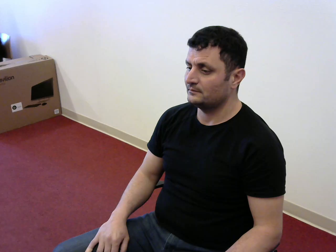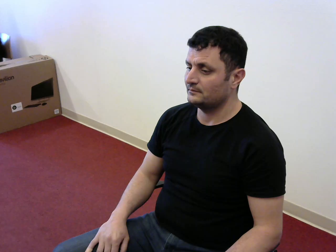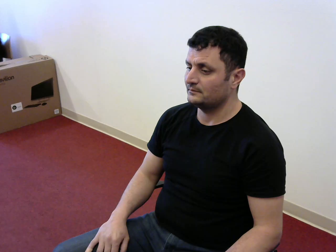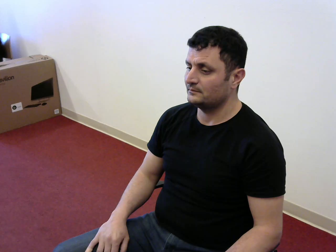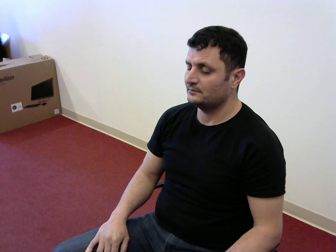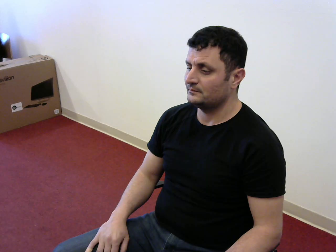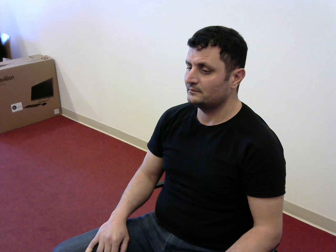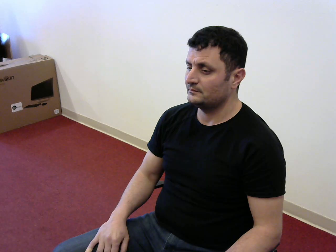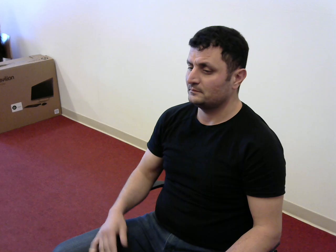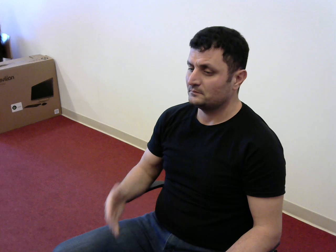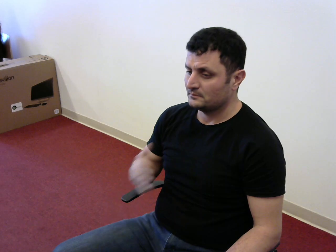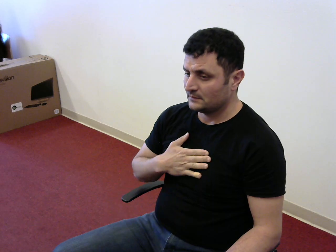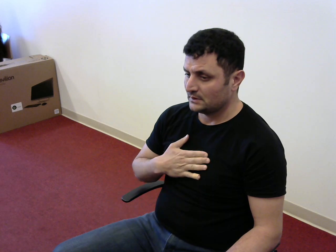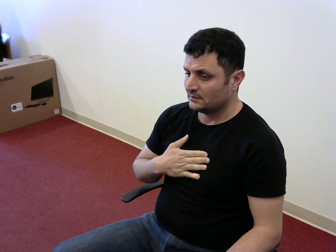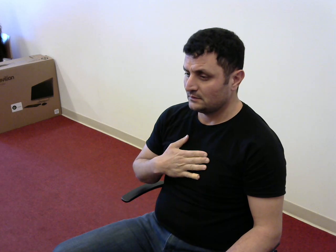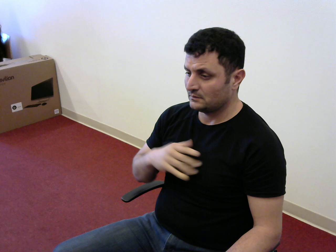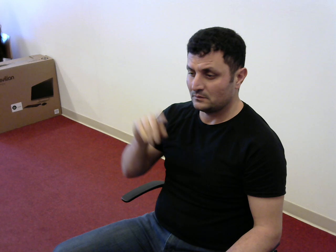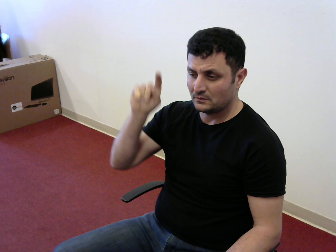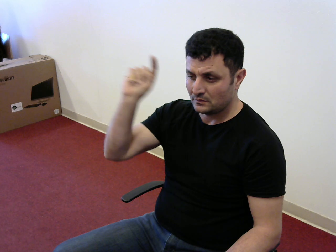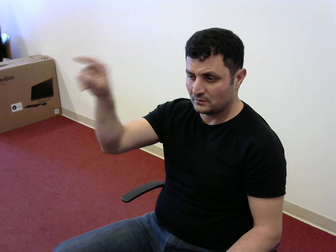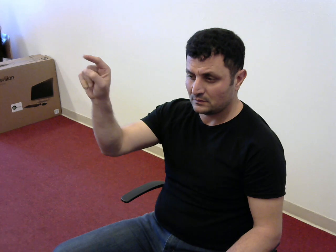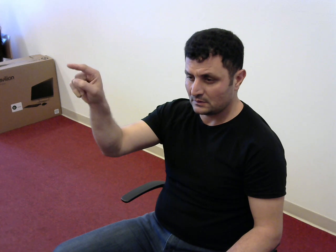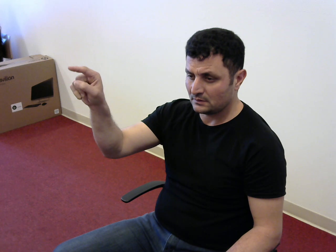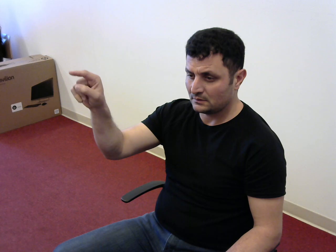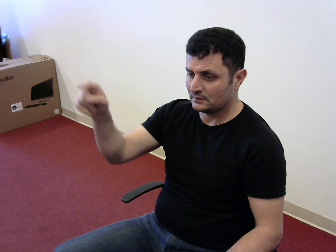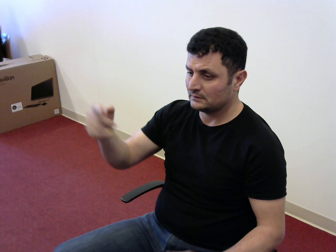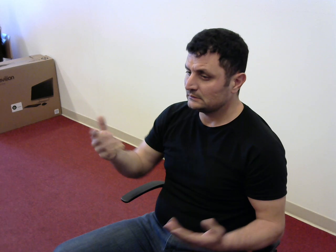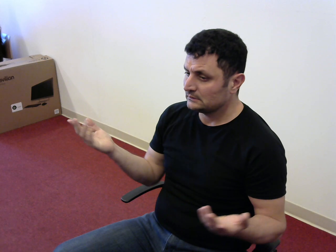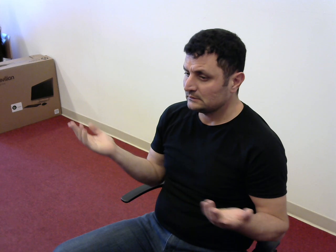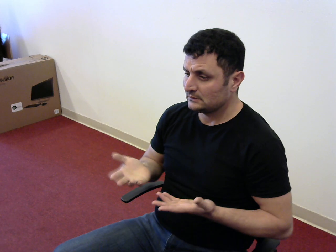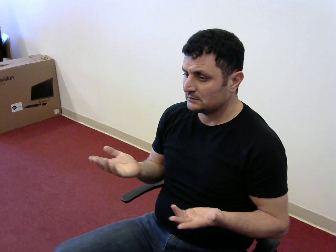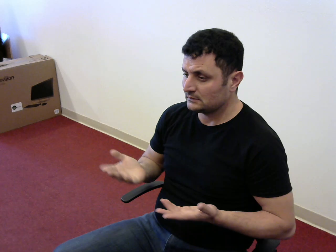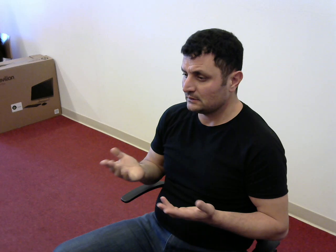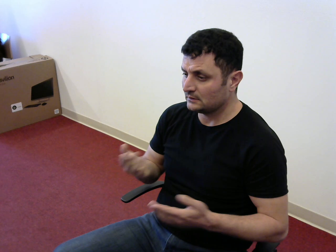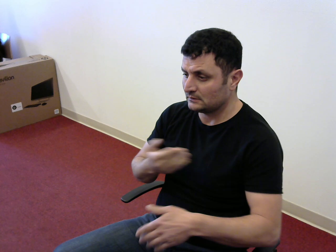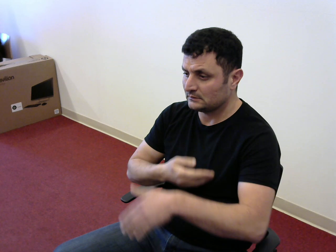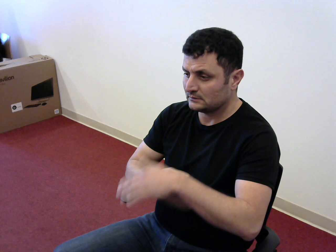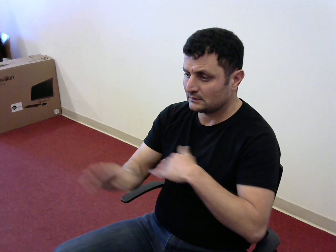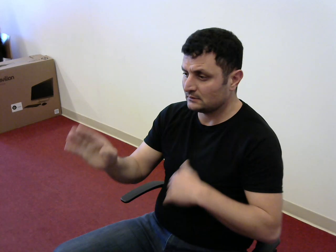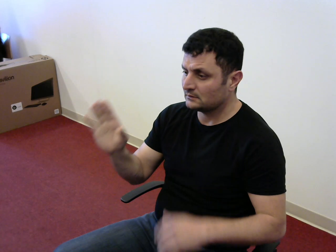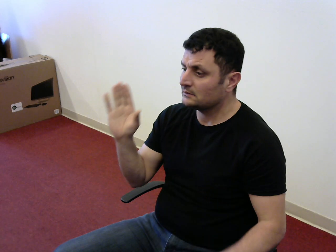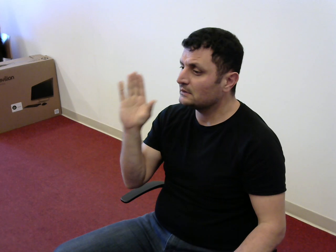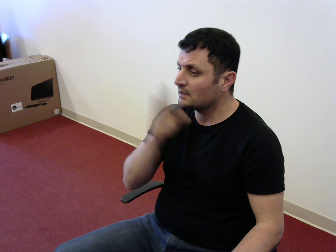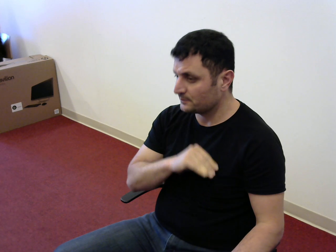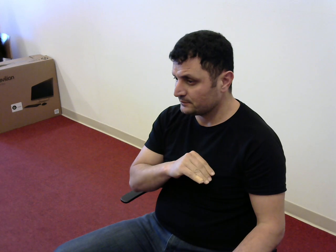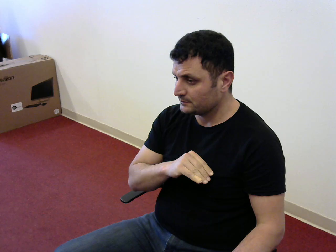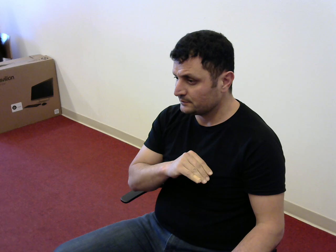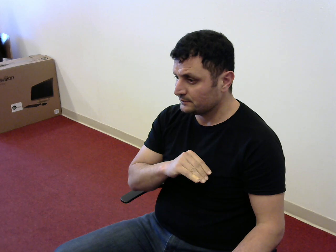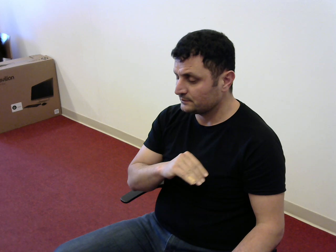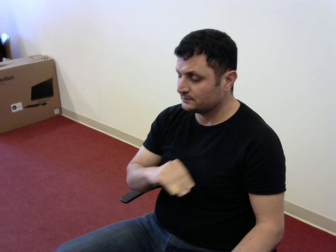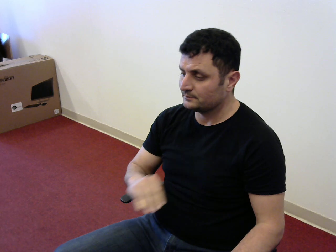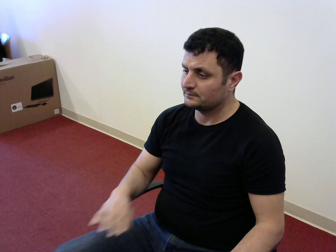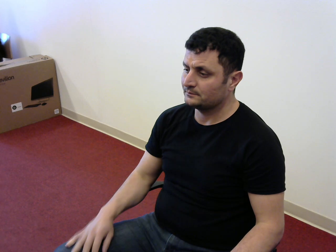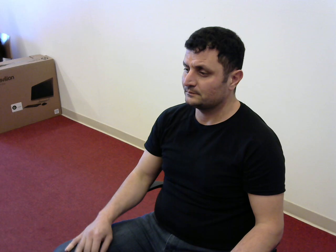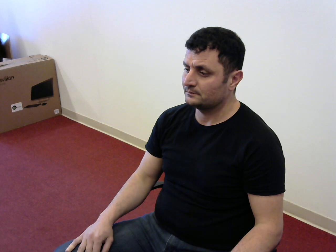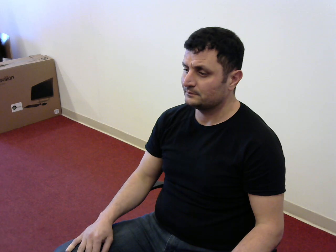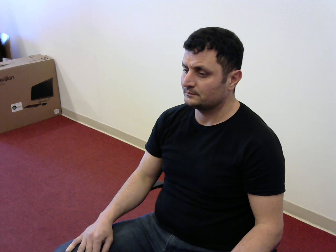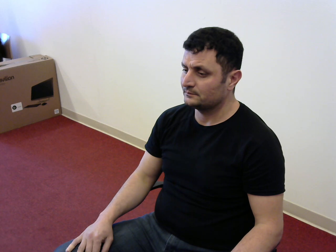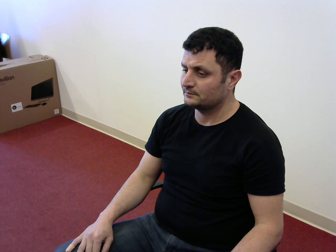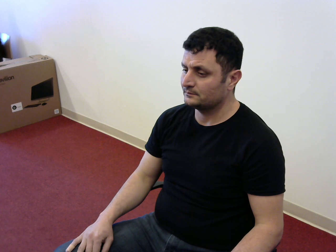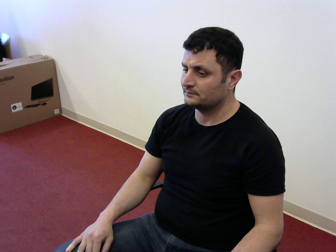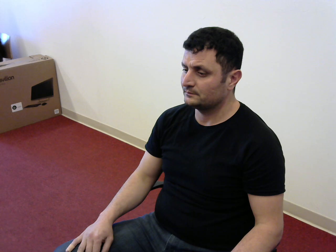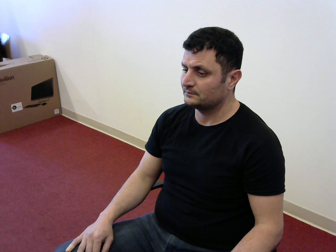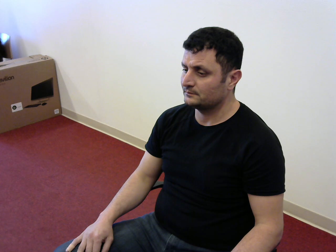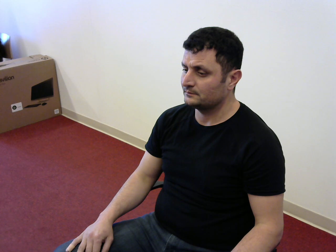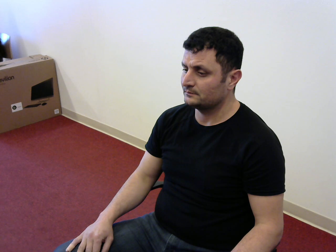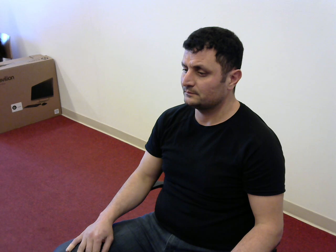Mən ora necə gedə bilərəm?